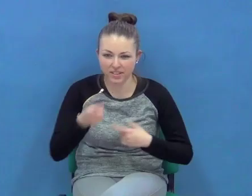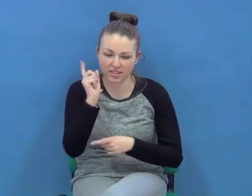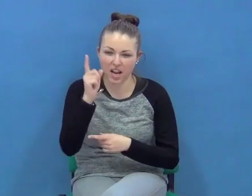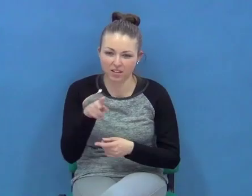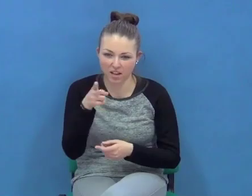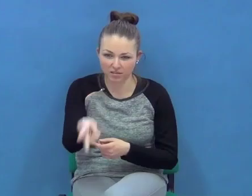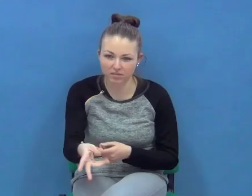Jest zakaz wstępu.